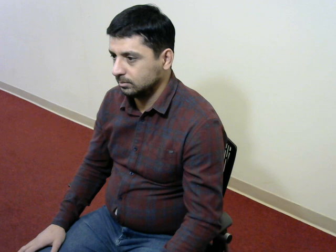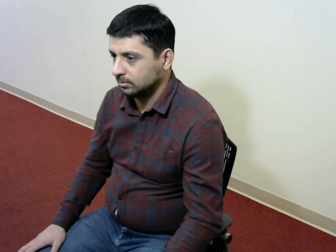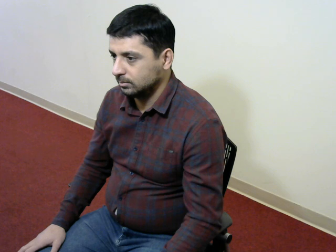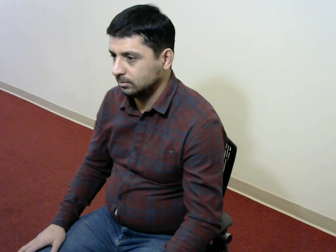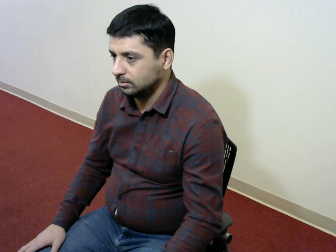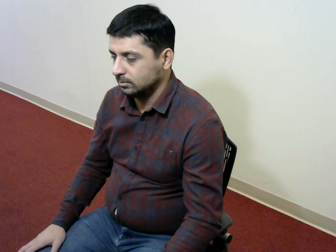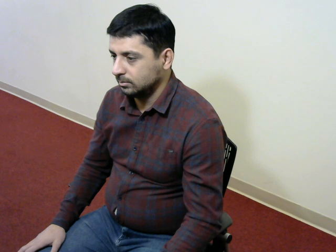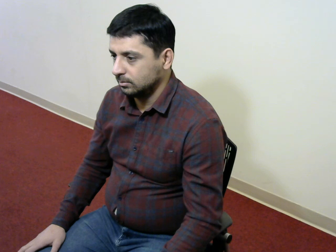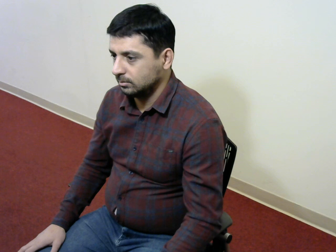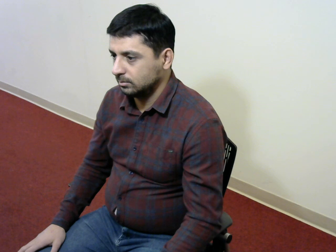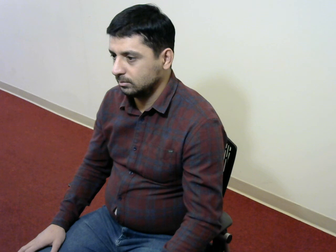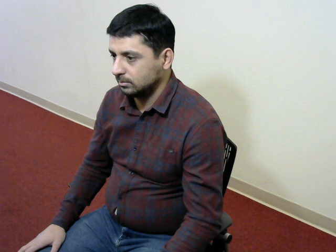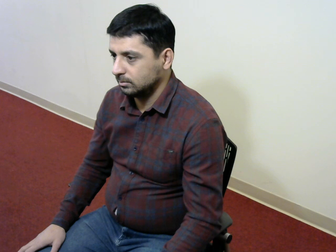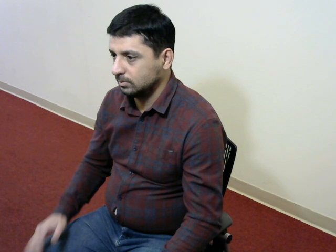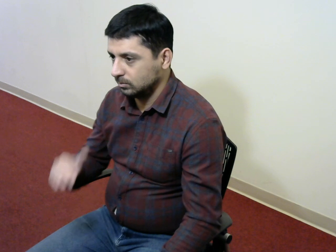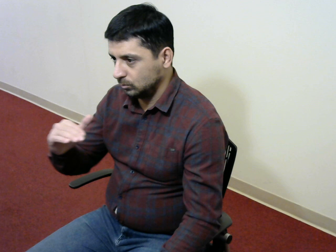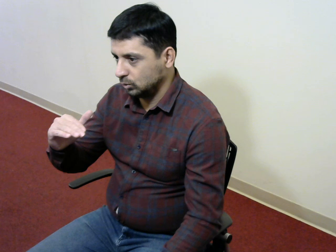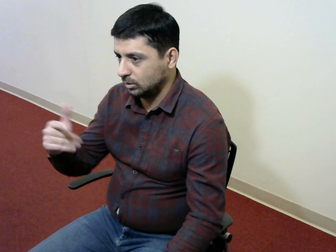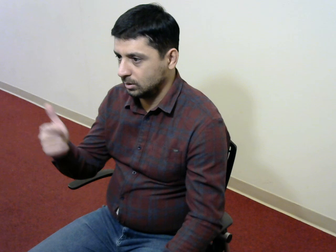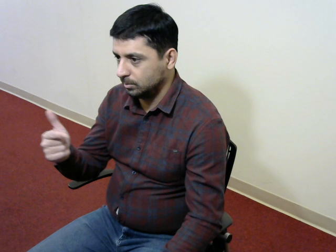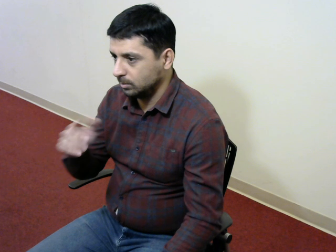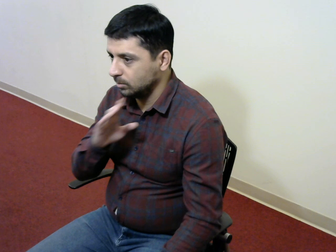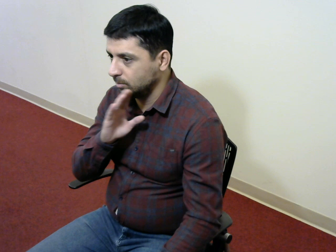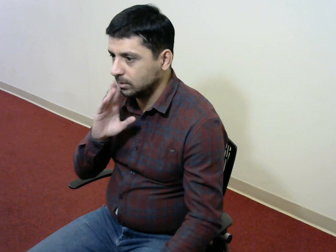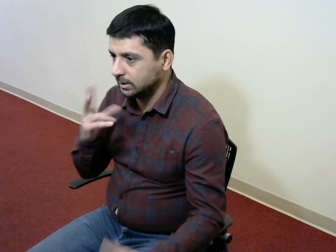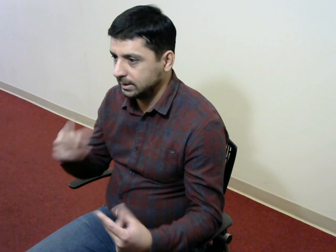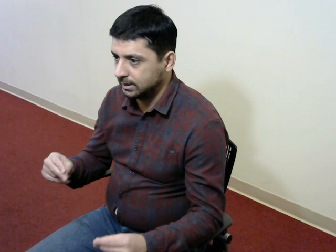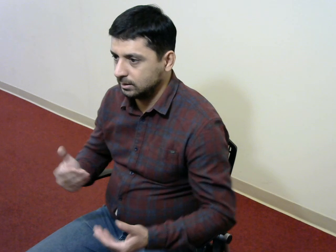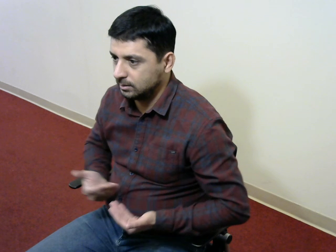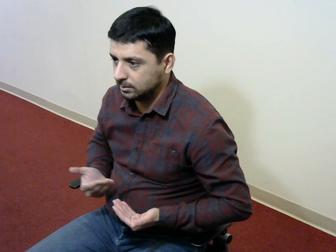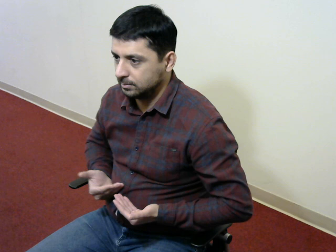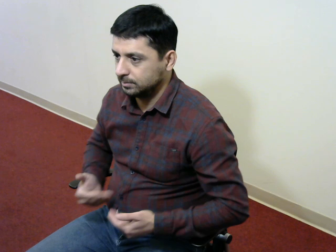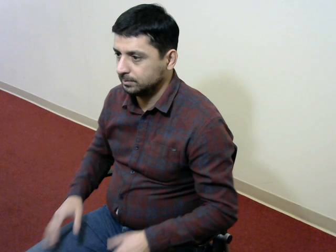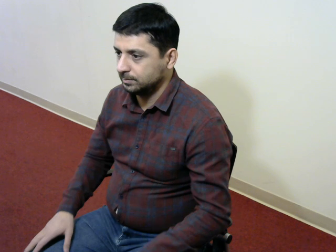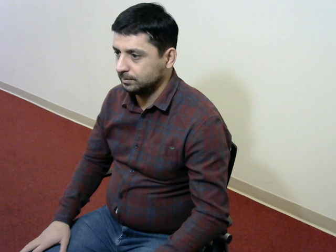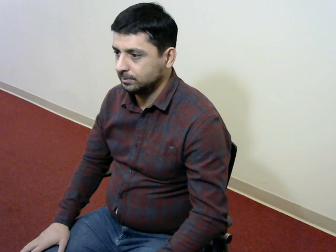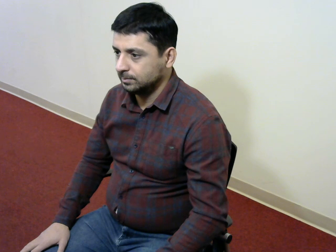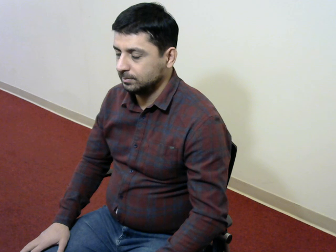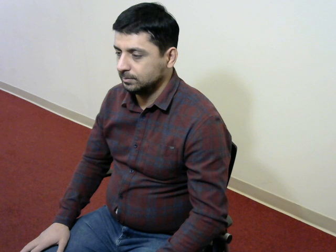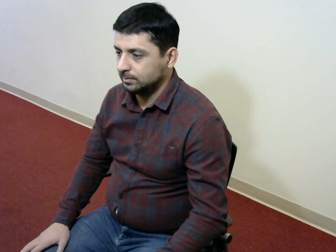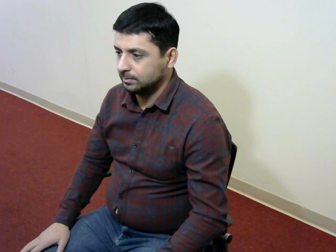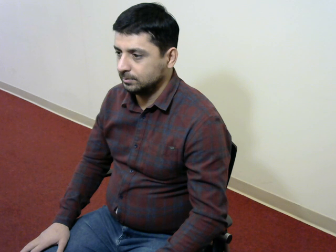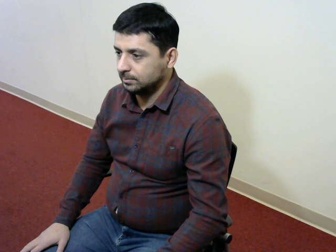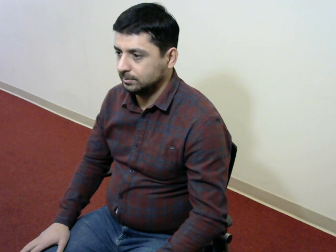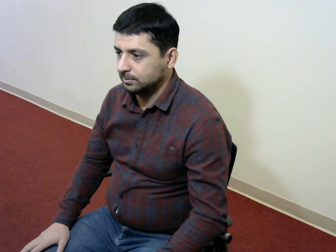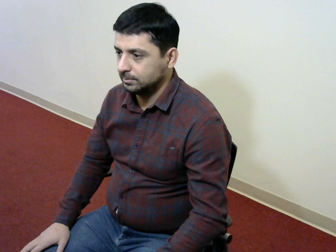Sənin qayınanan harda yaşayır?